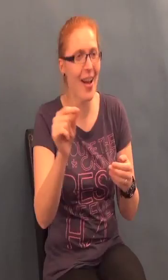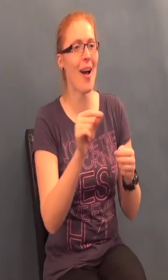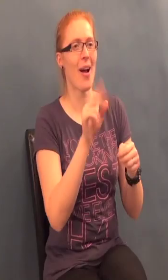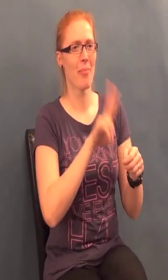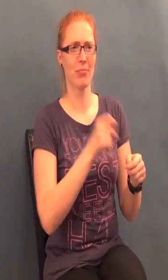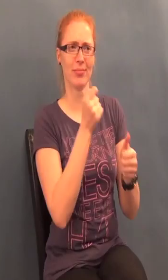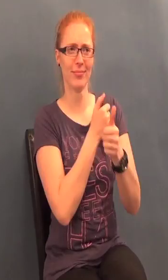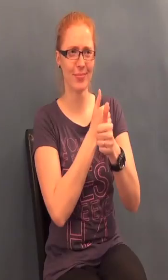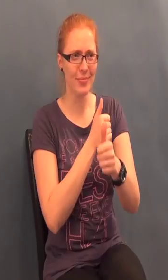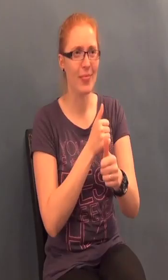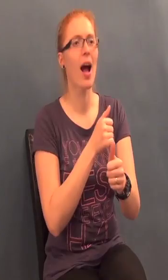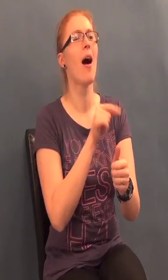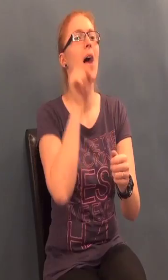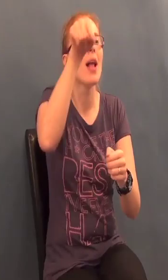Zdziwiony policjant idzie za nim.